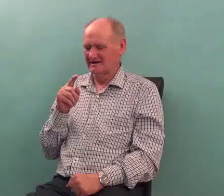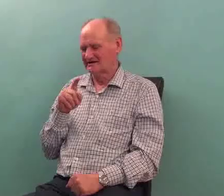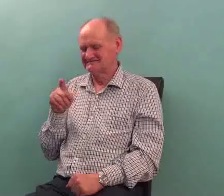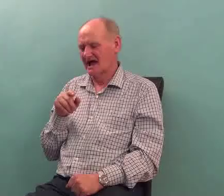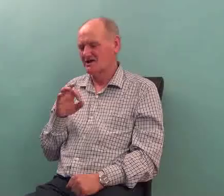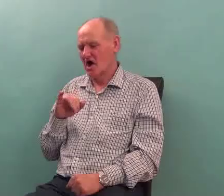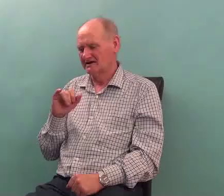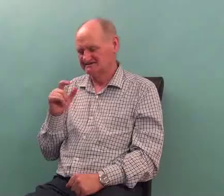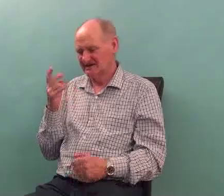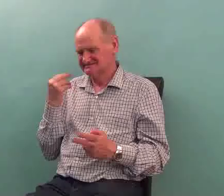Zając.